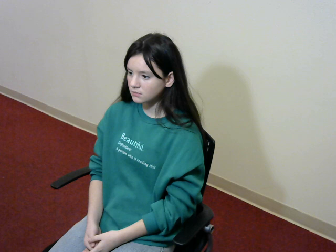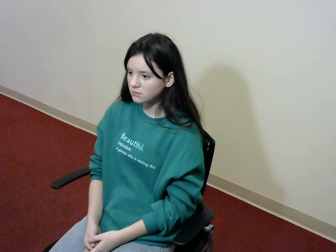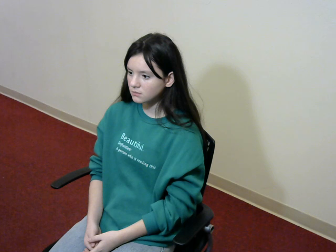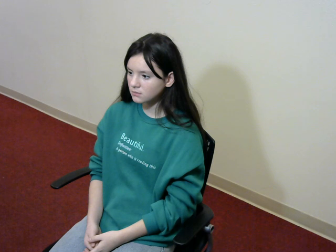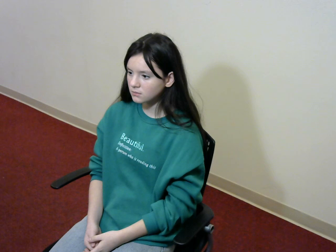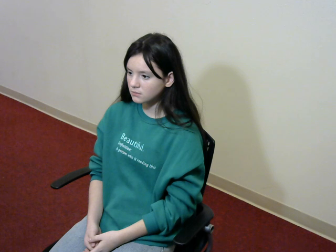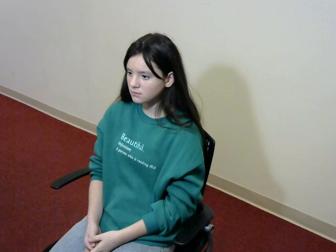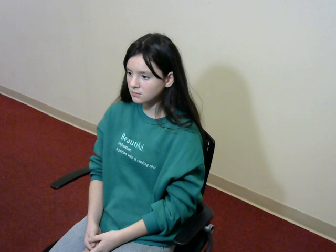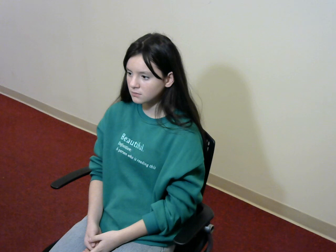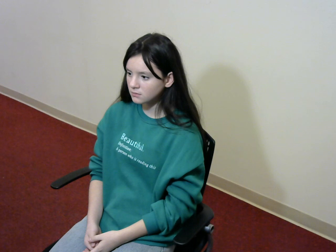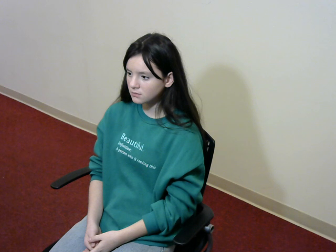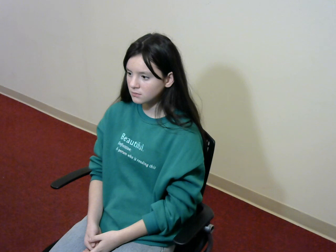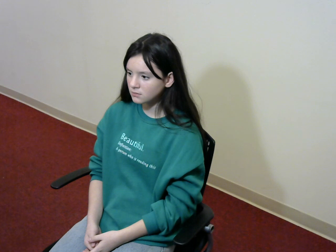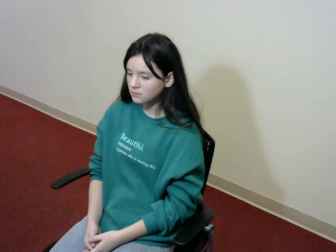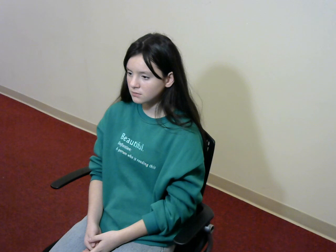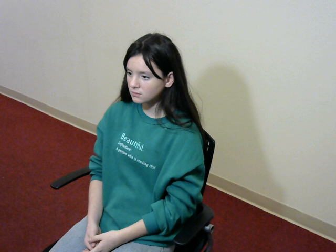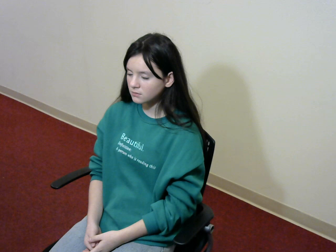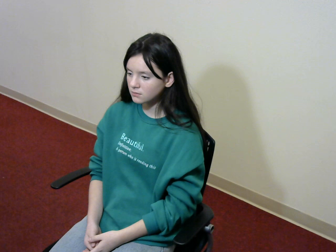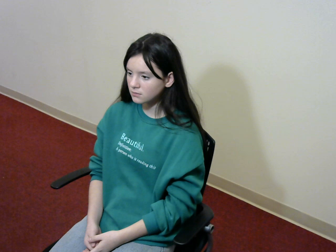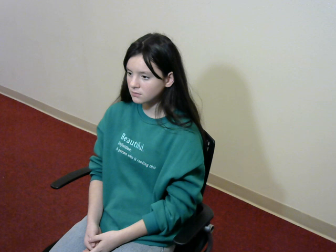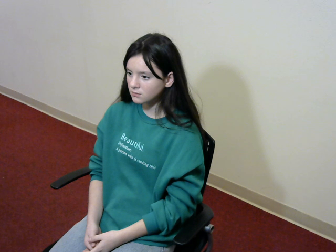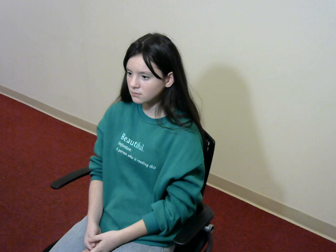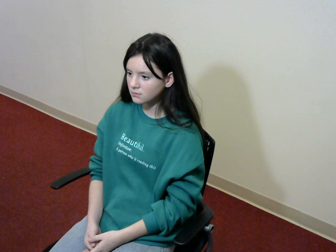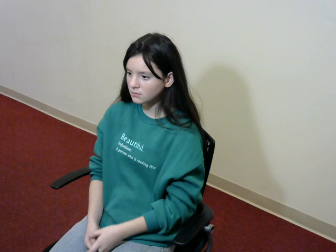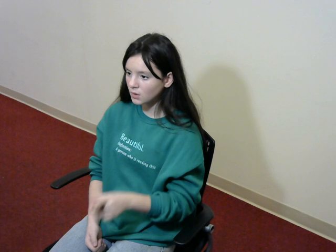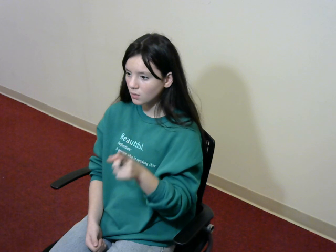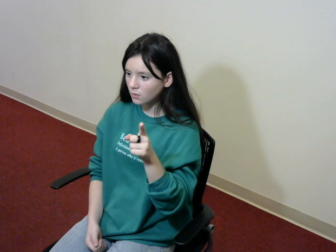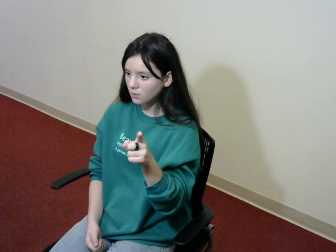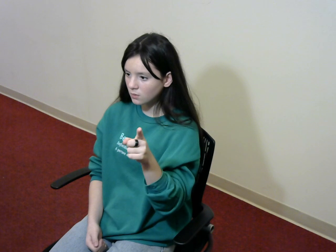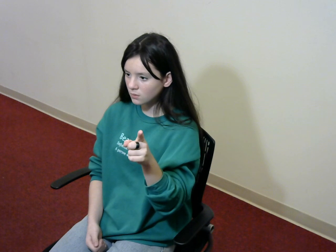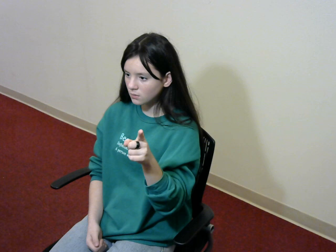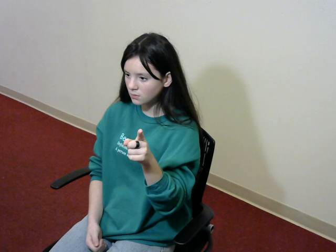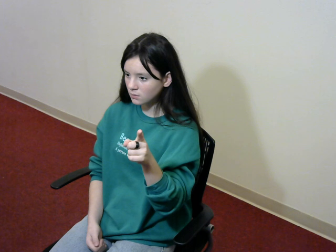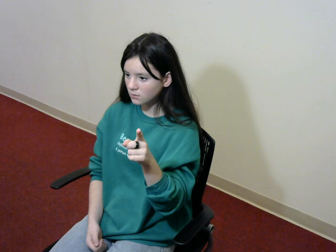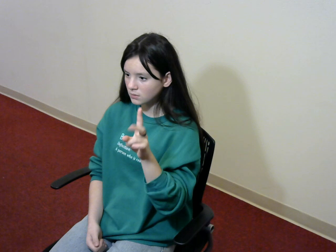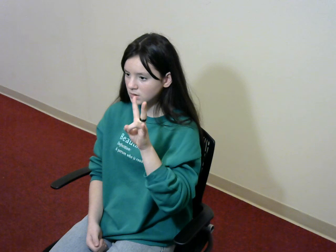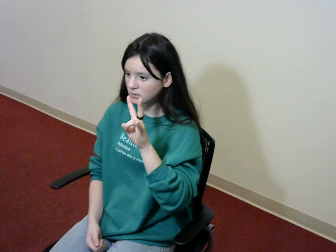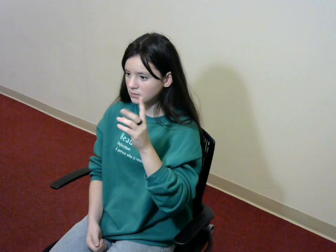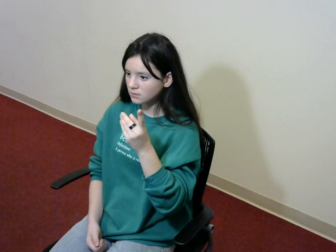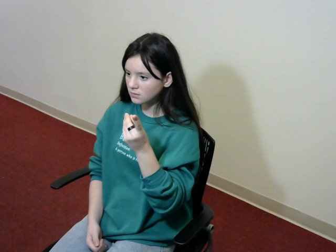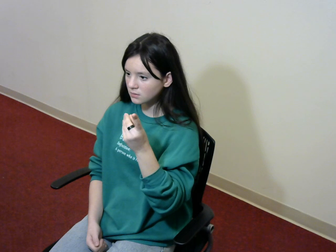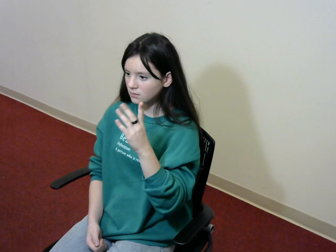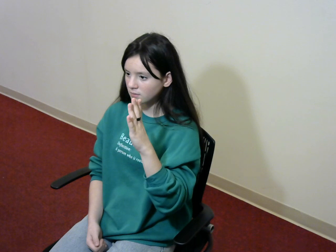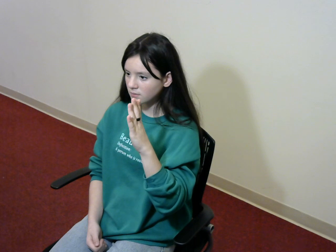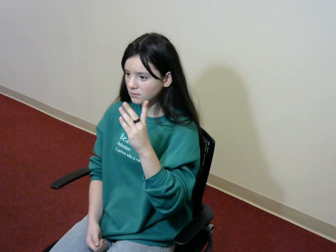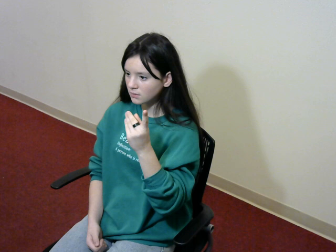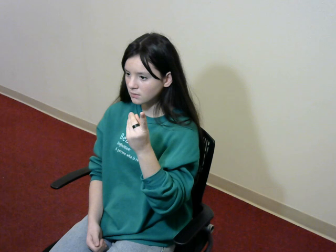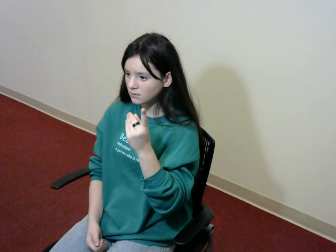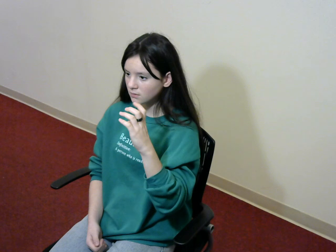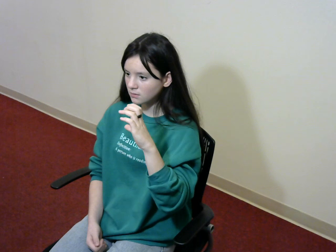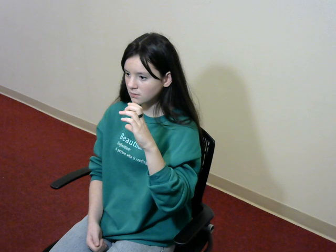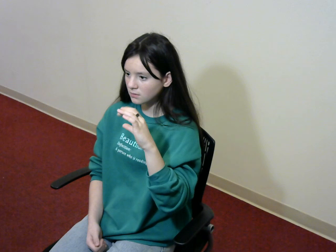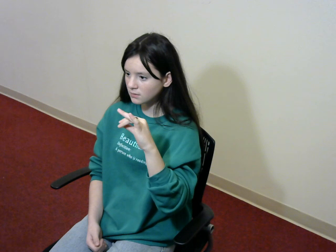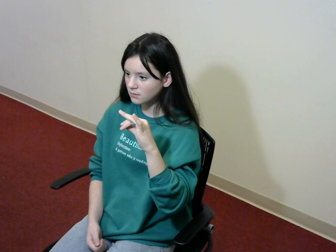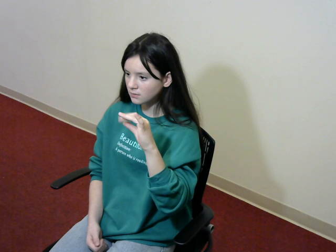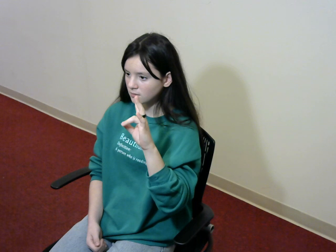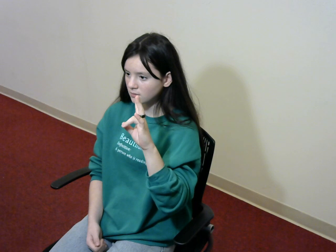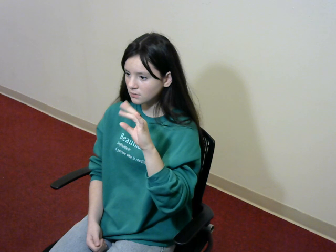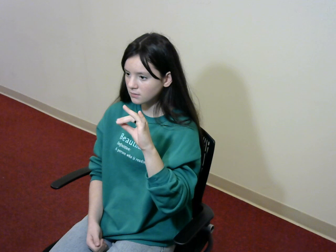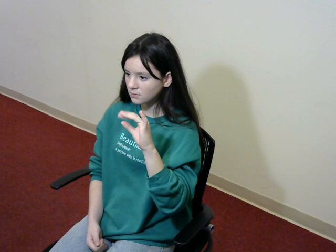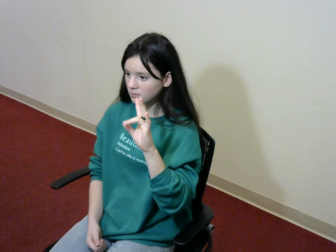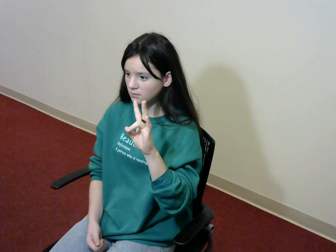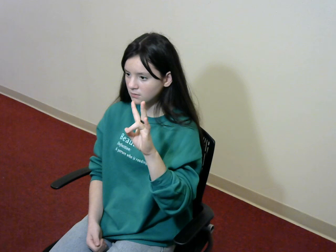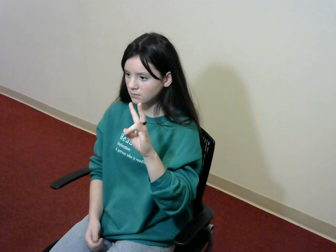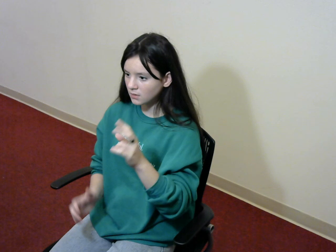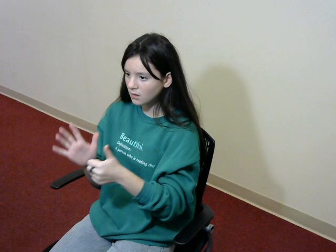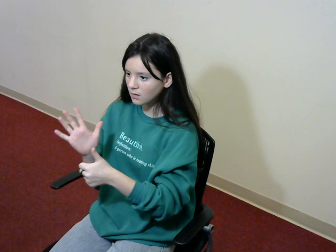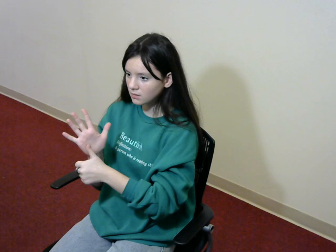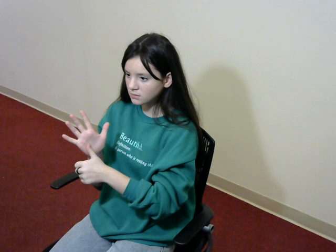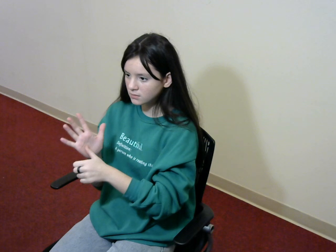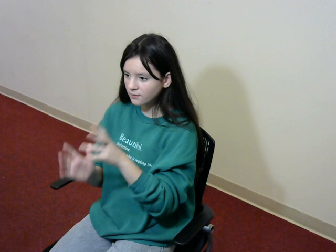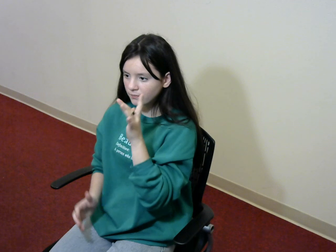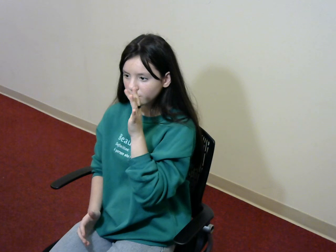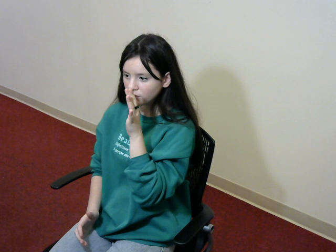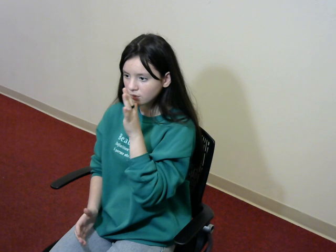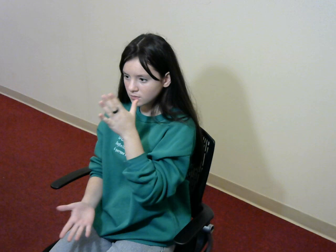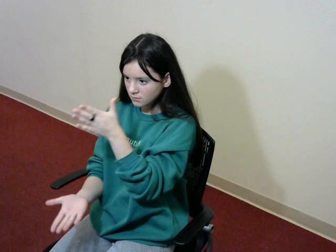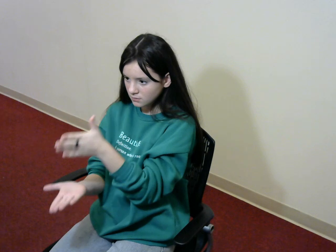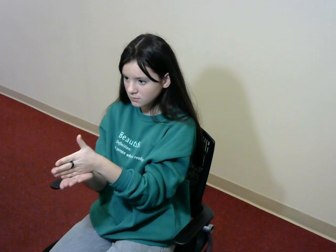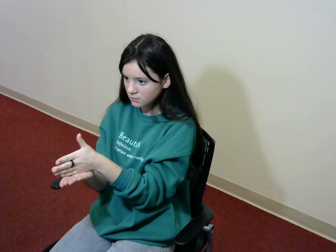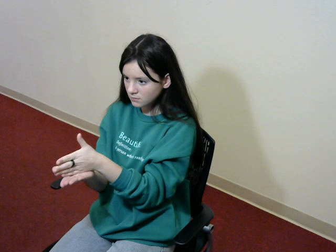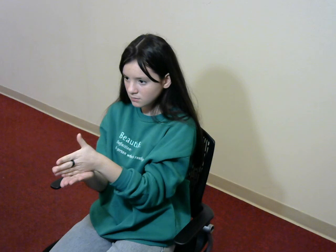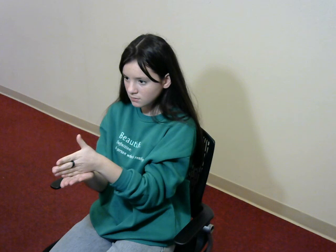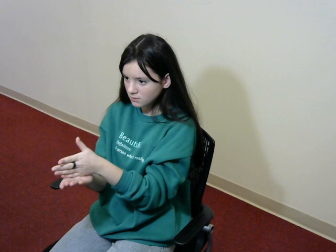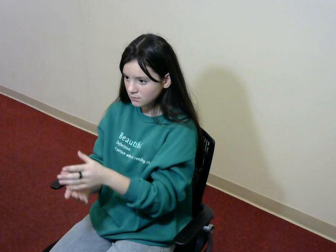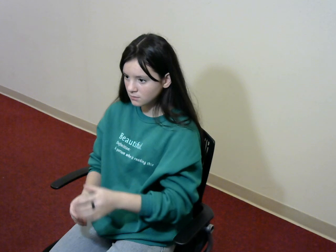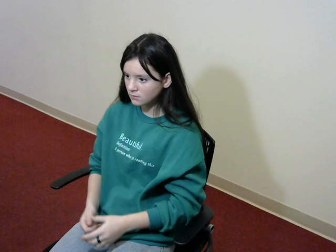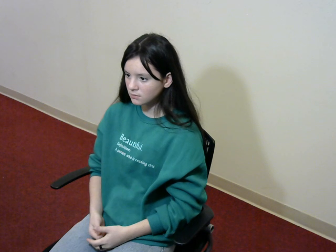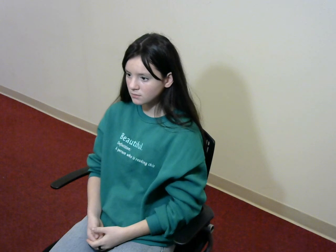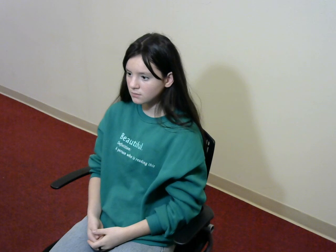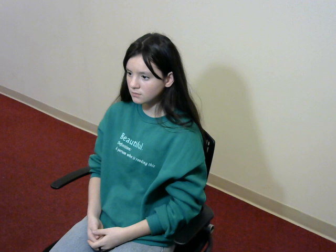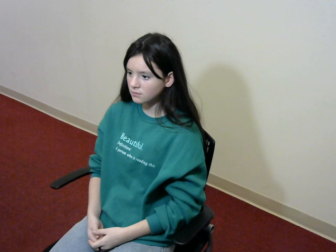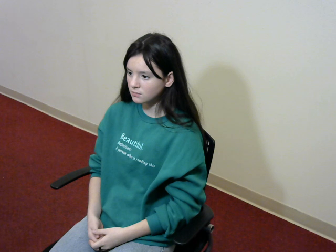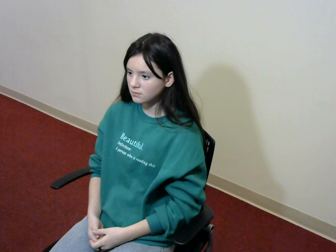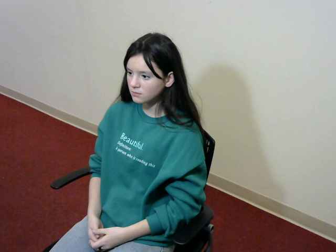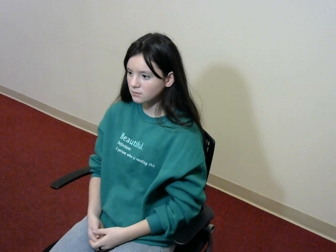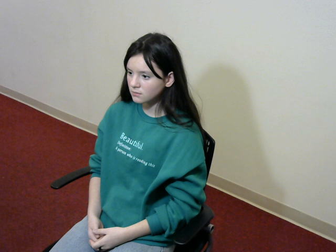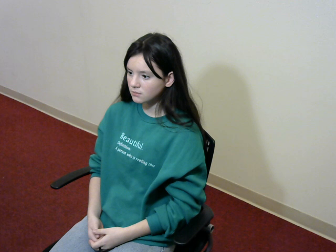Onun nəvəsinin 6 yaşı var